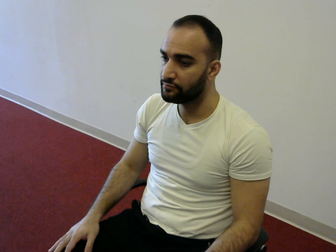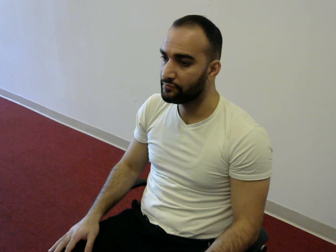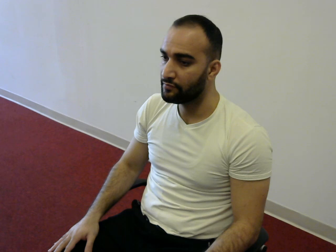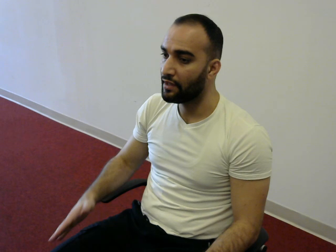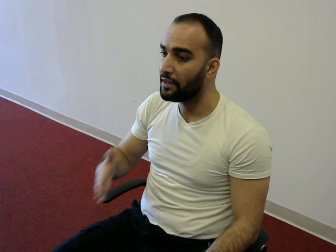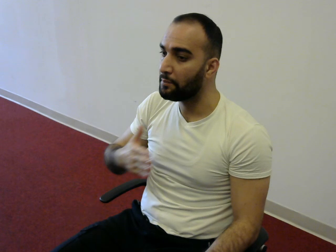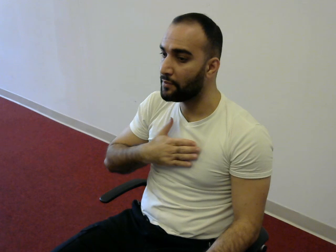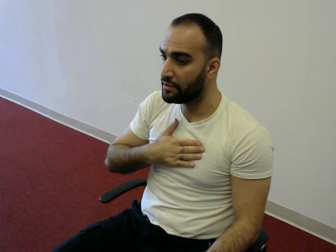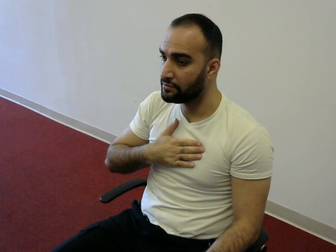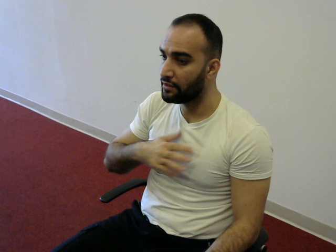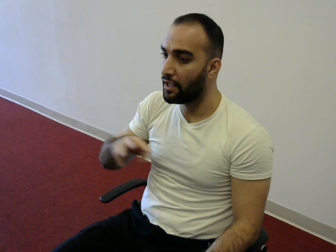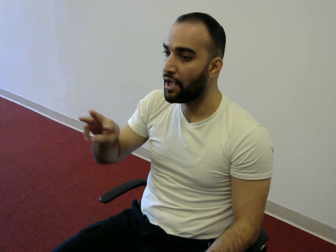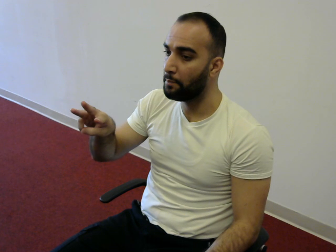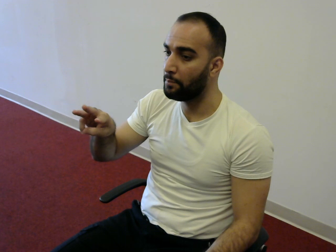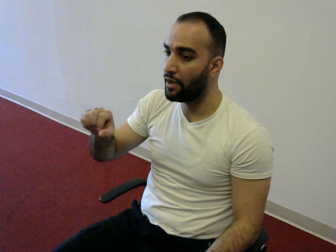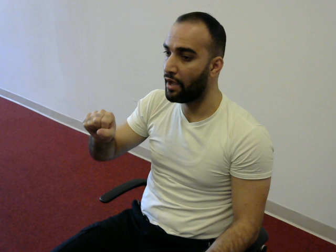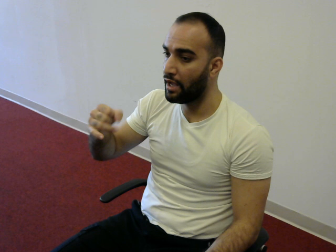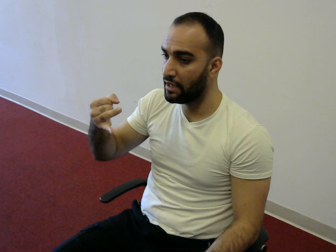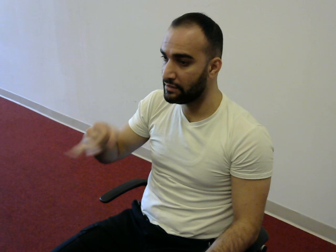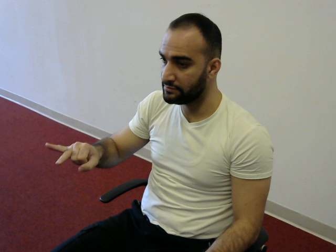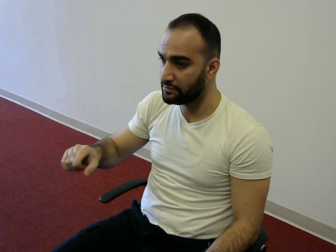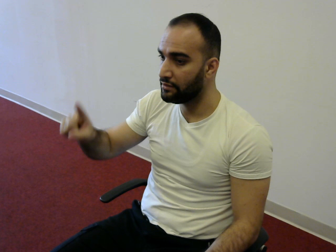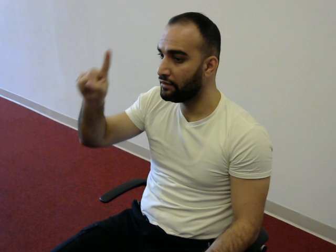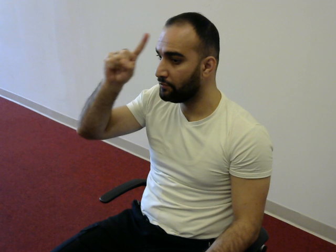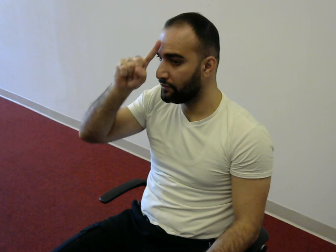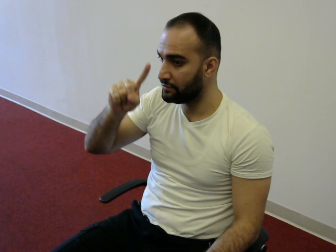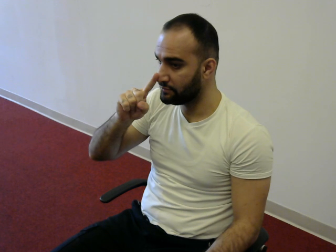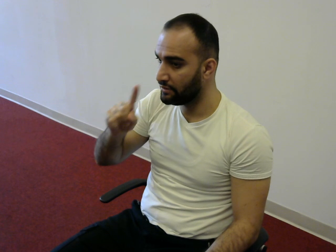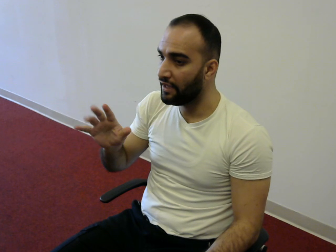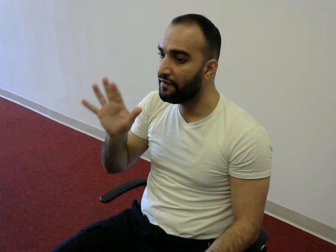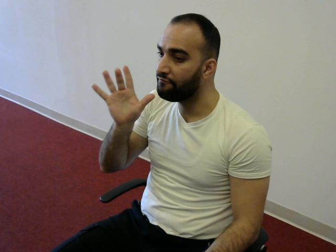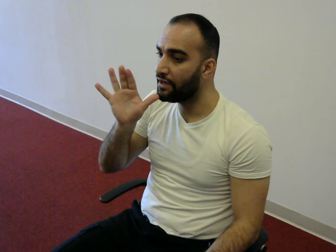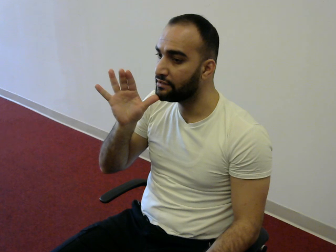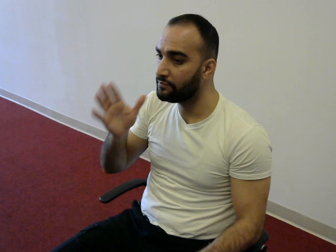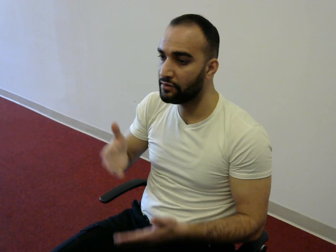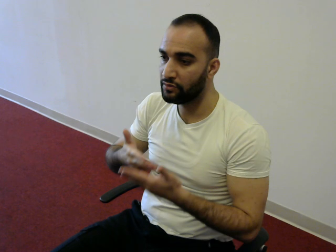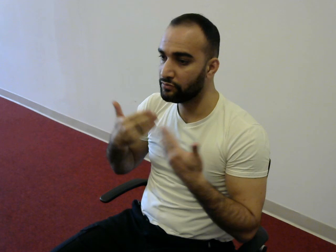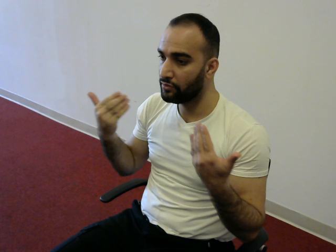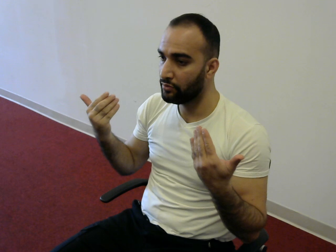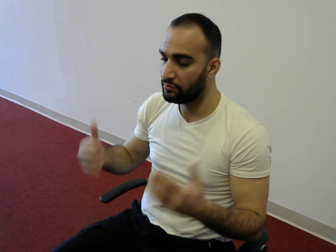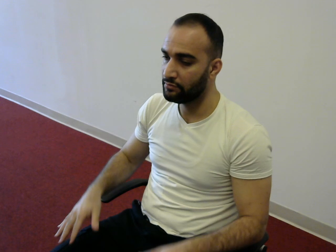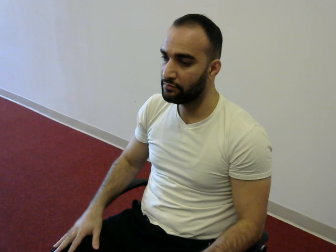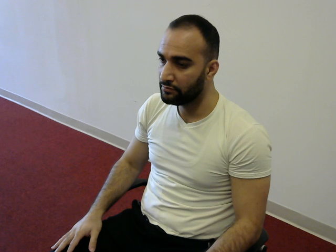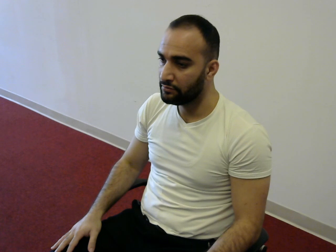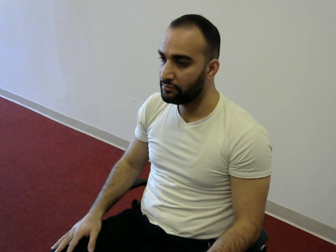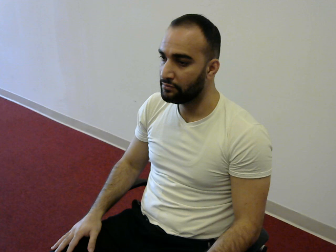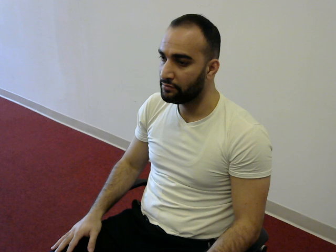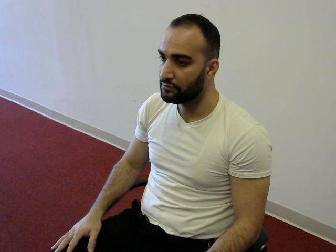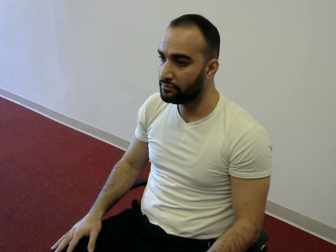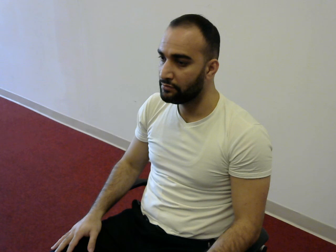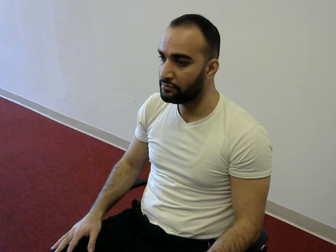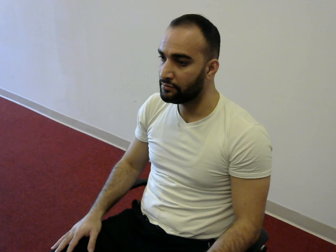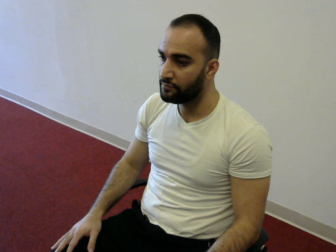Mənim may ayında vaxtım yoxdur